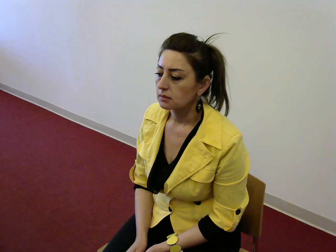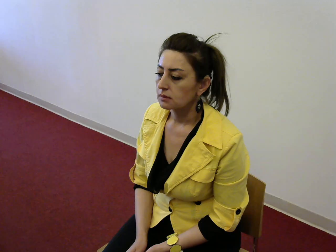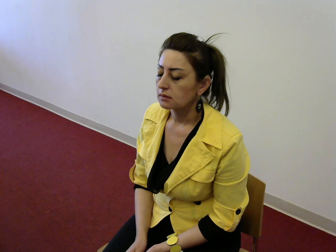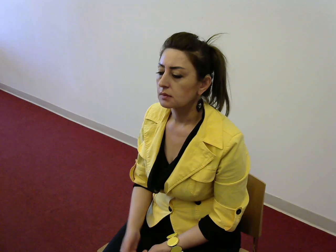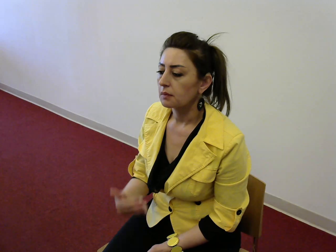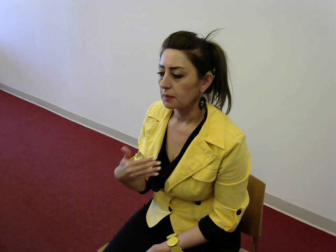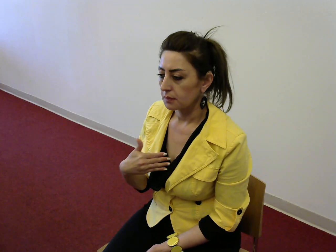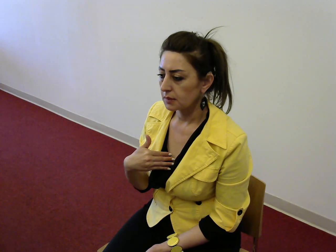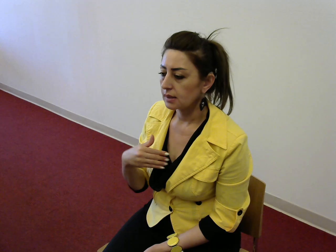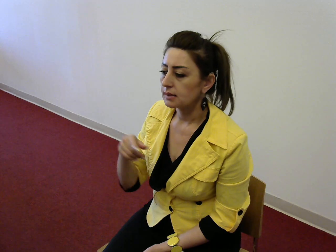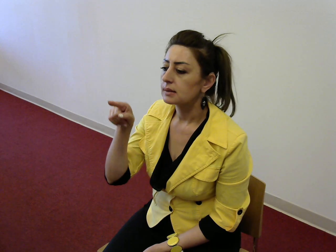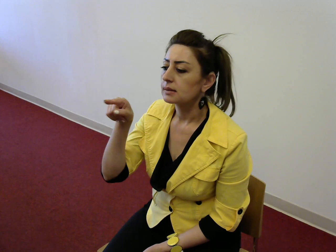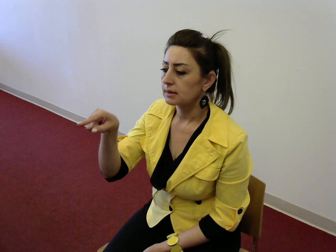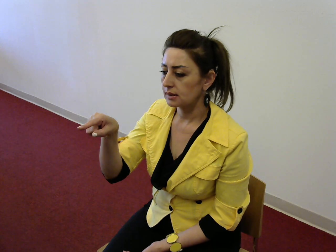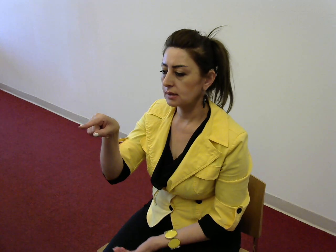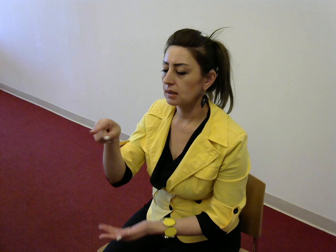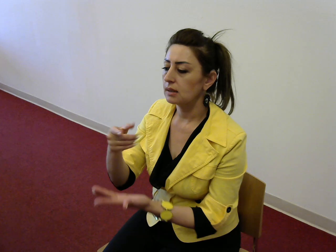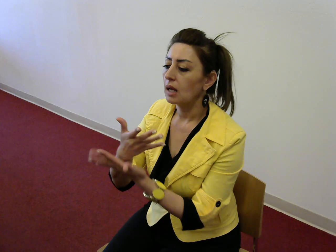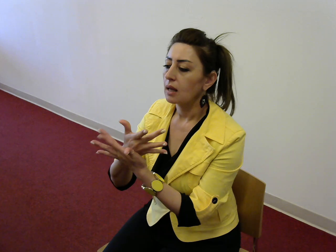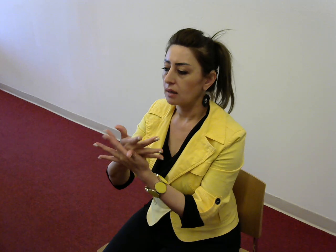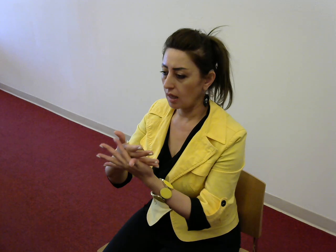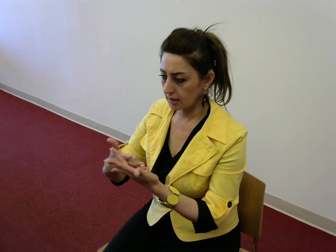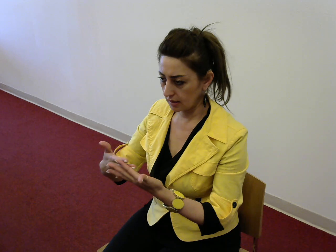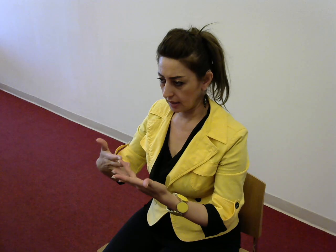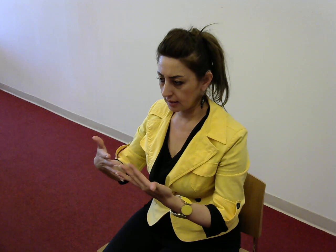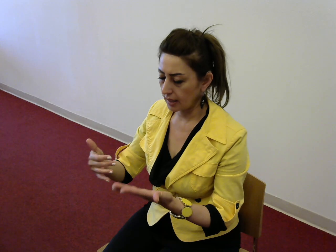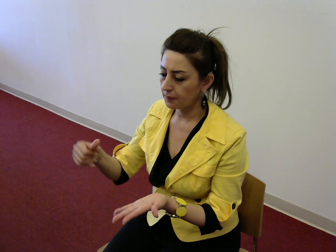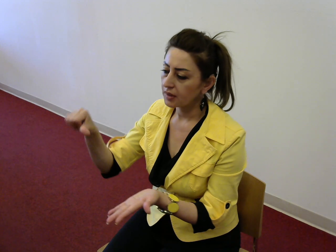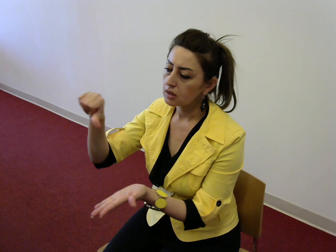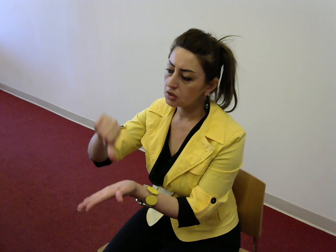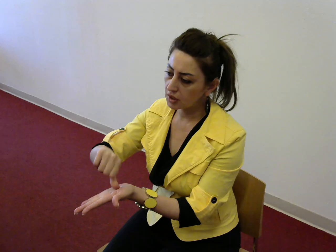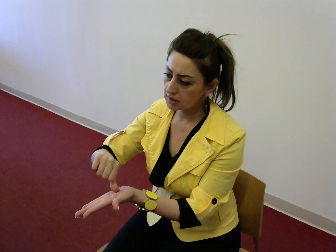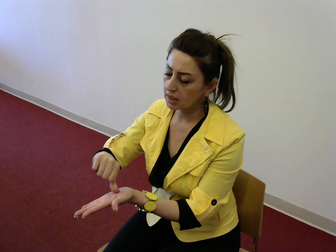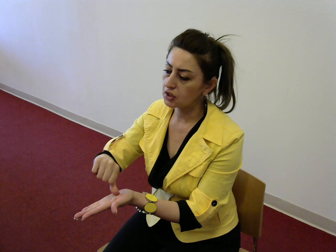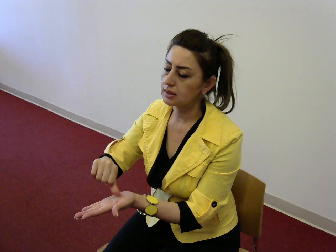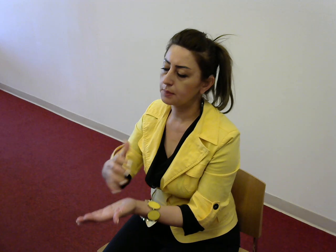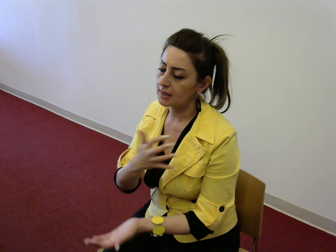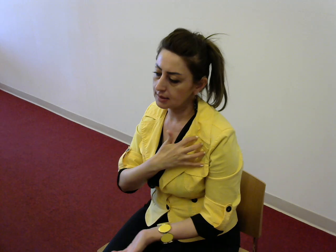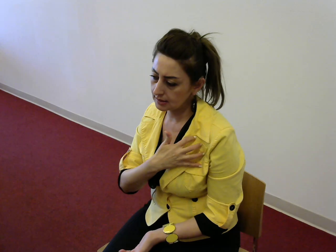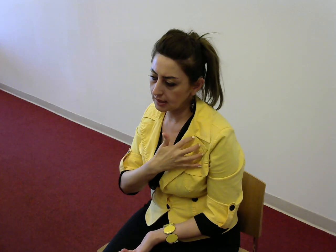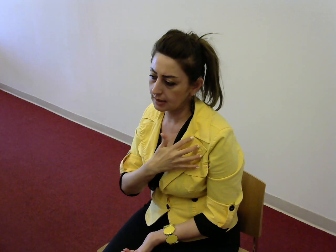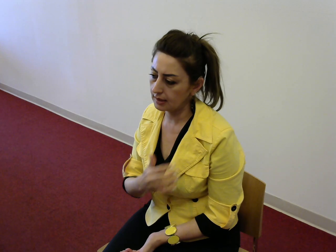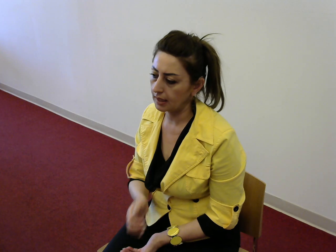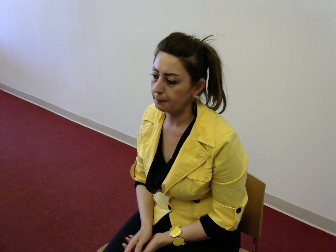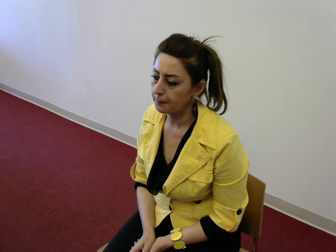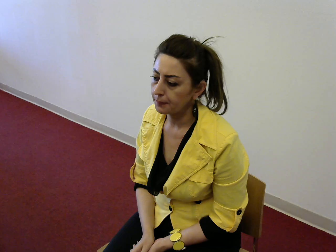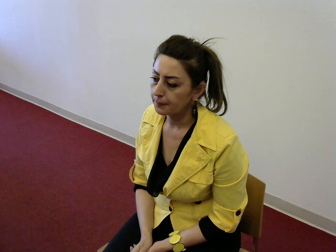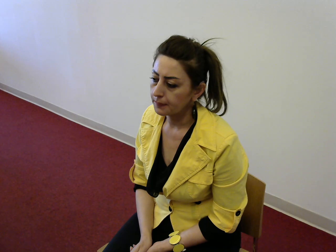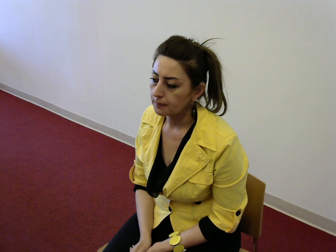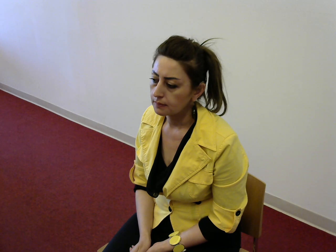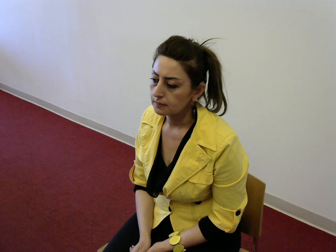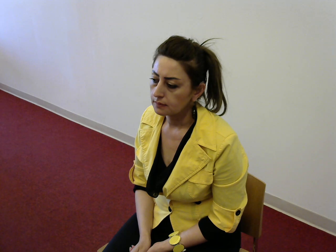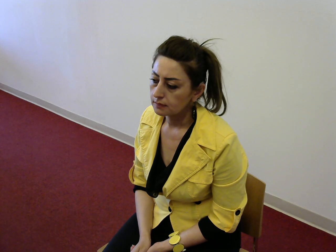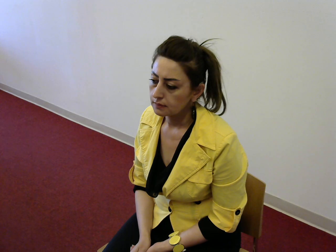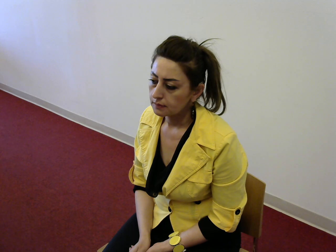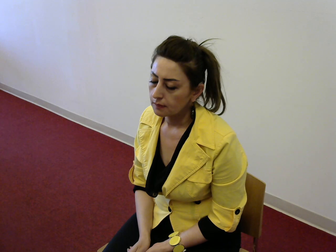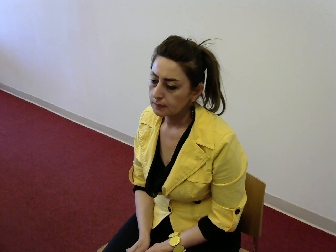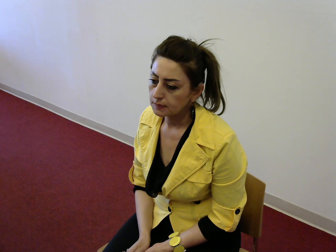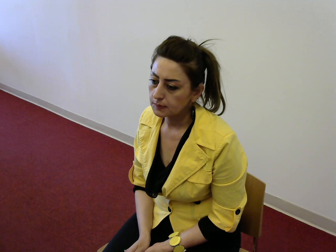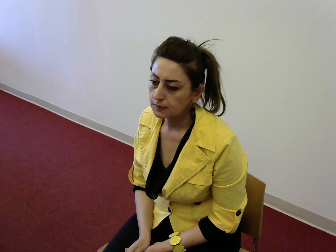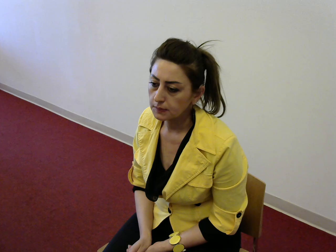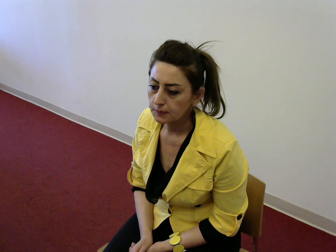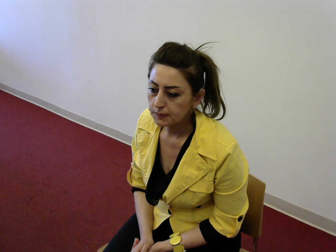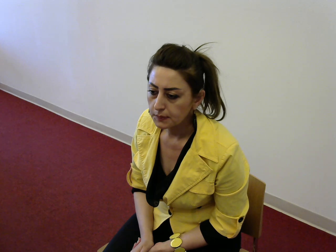Mən sizin layihədə iştirak etmək istərdim